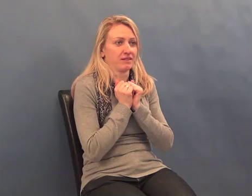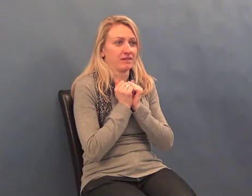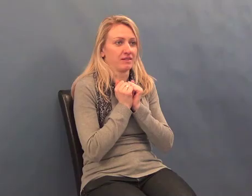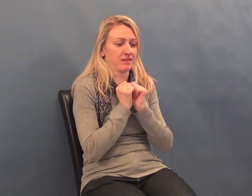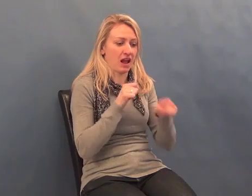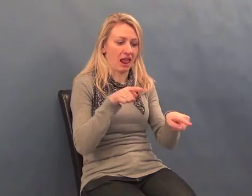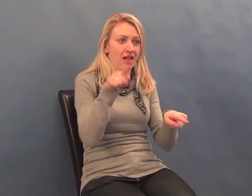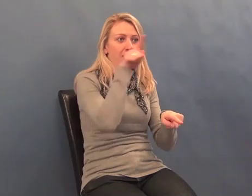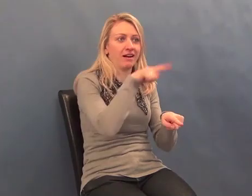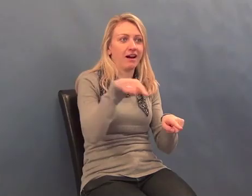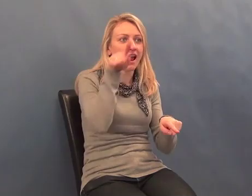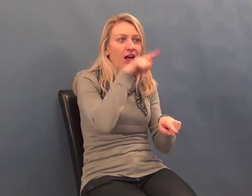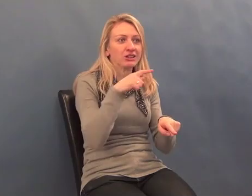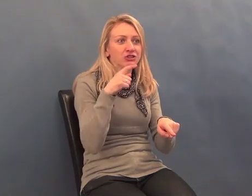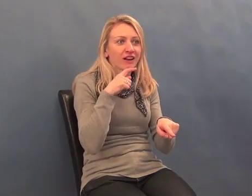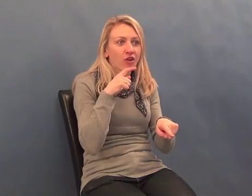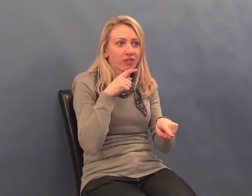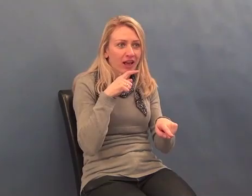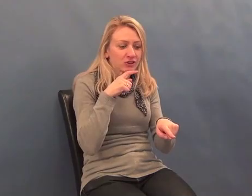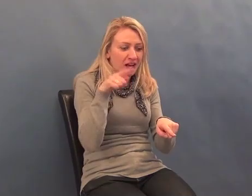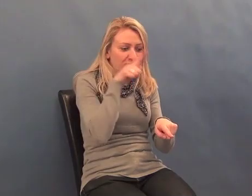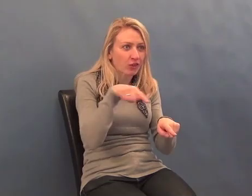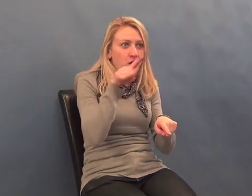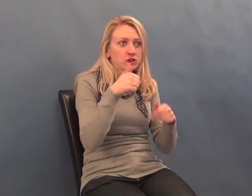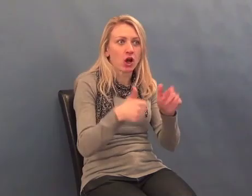Ale tam jest czerwony okrągły znak, czerwony znak - stać, stop.